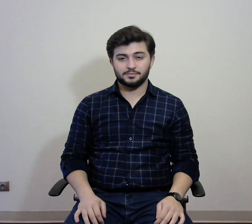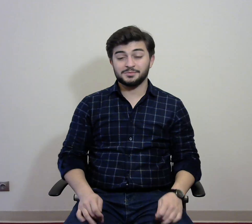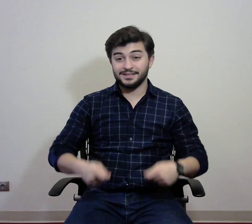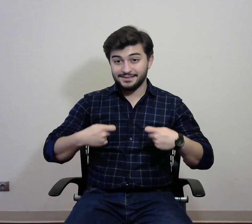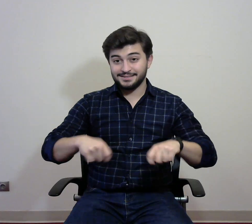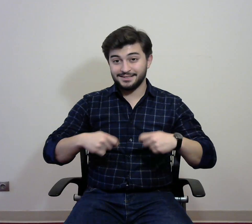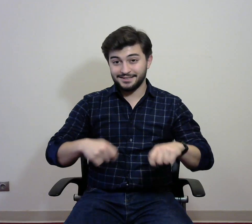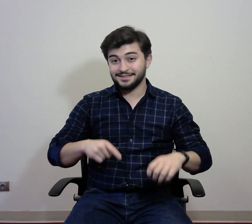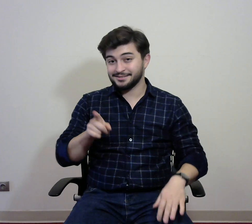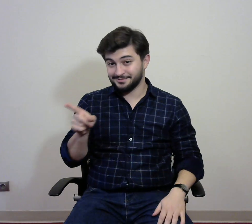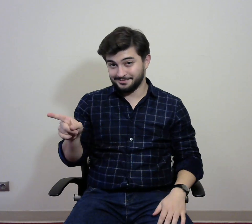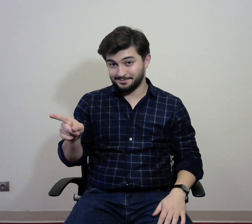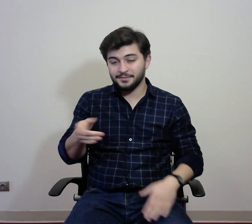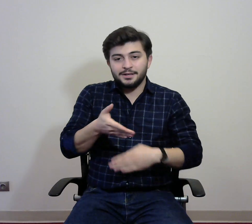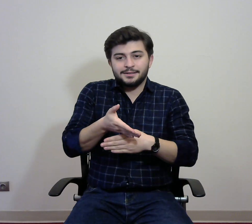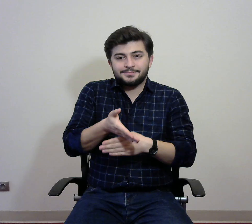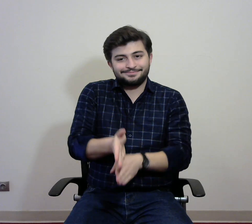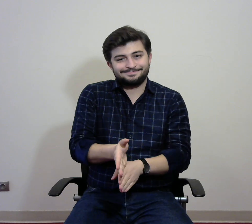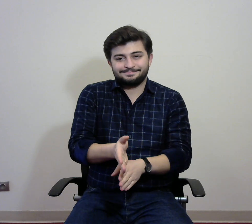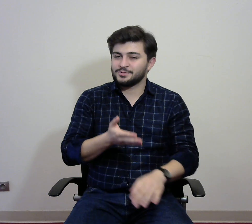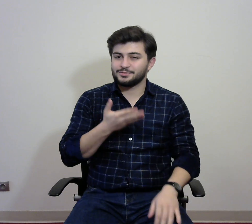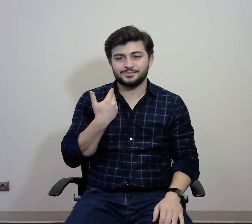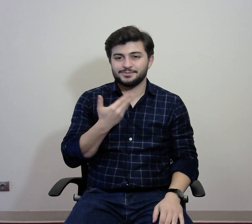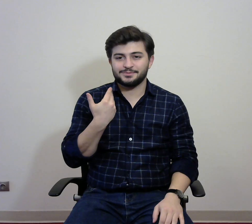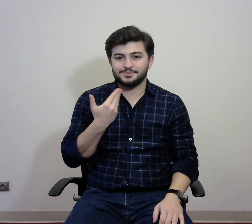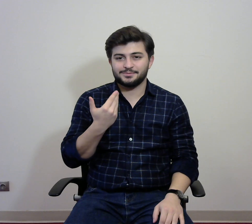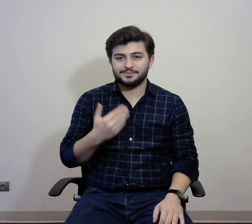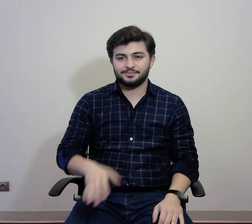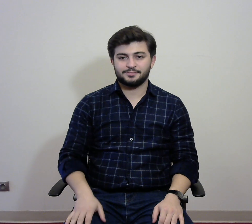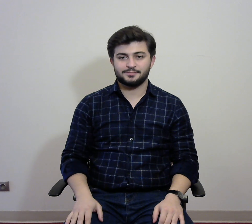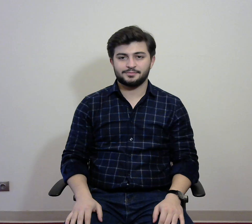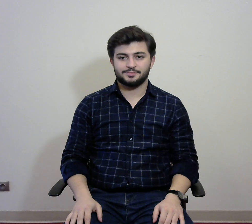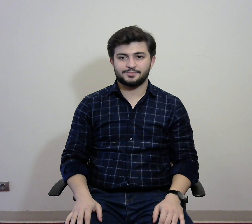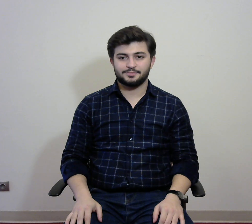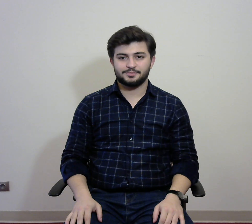Satıcının xırdası yox idi